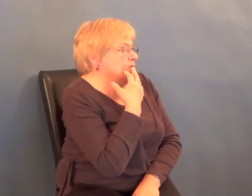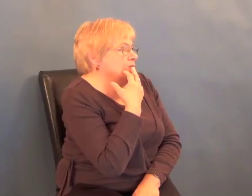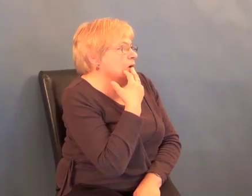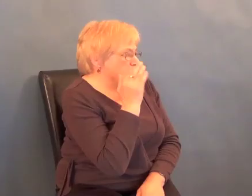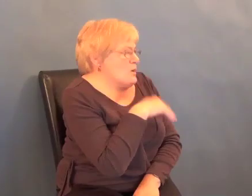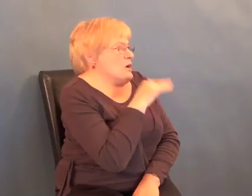Mogę, mogę.